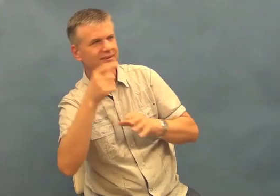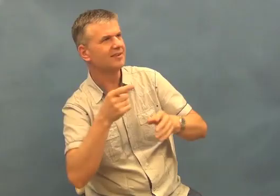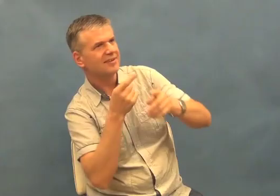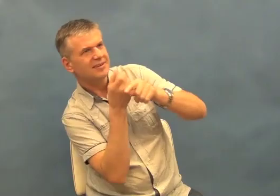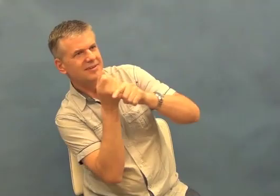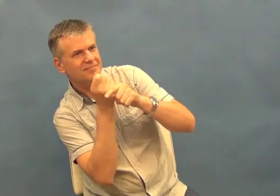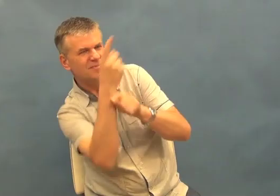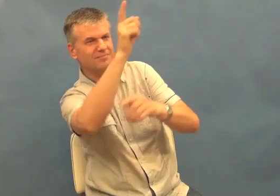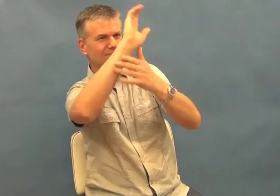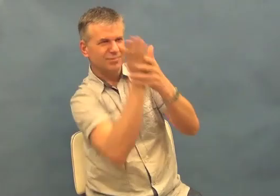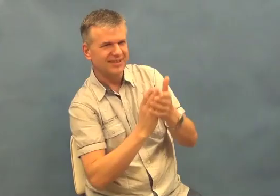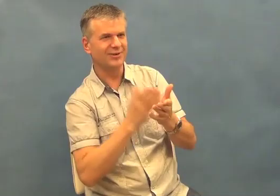Rzuca kamieniem, szyba pęka.